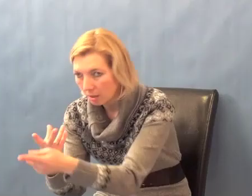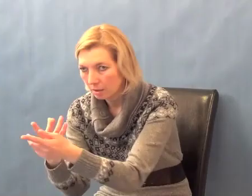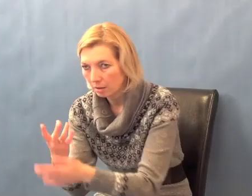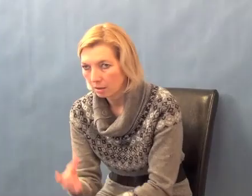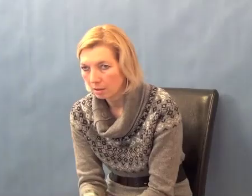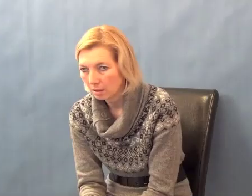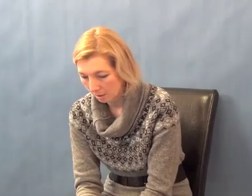Ty.